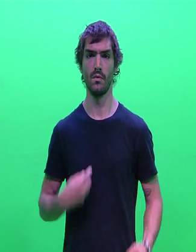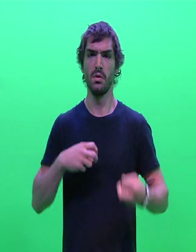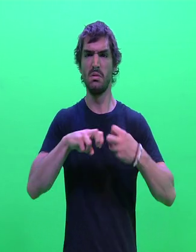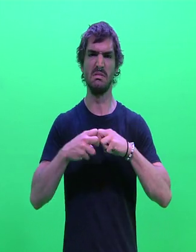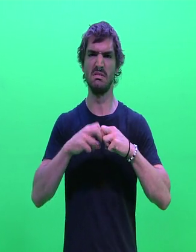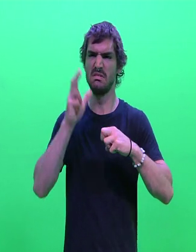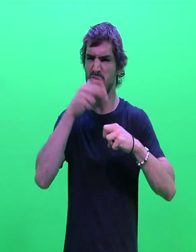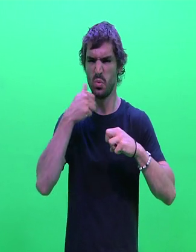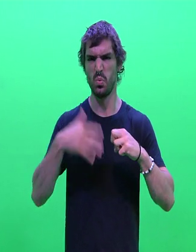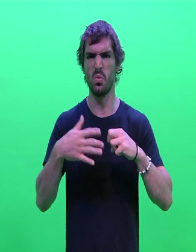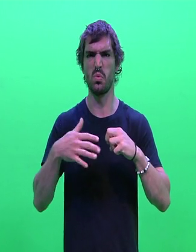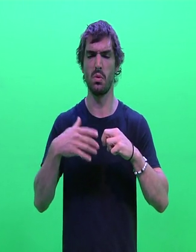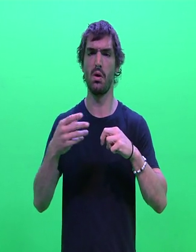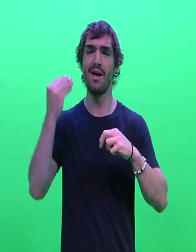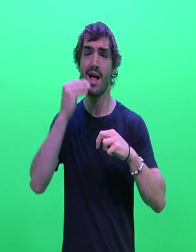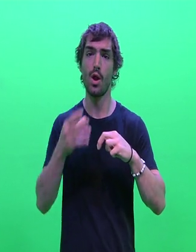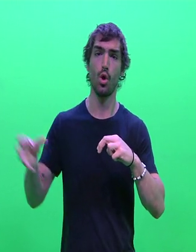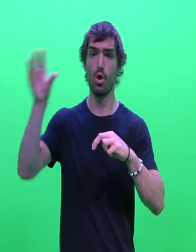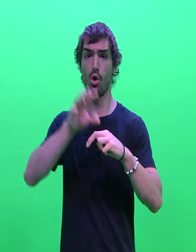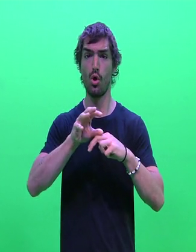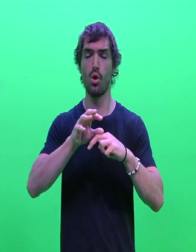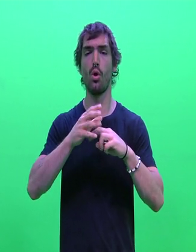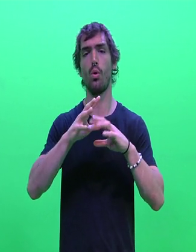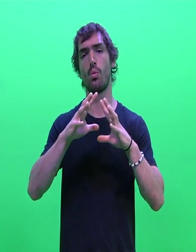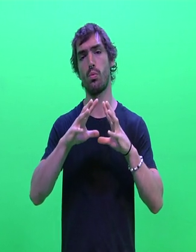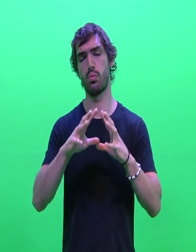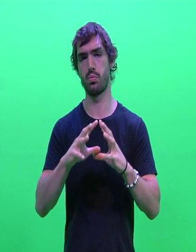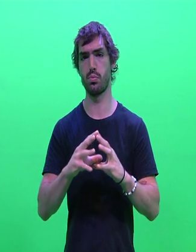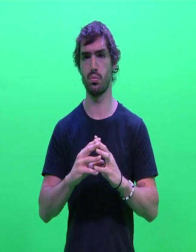Em vaig torçar el genoll i em feia mal. Vaig posar-m'hi gel i el dolor es va reduïr.